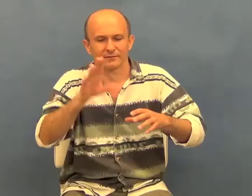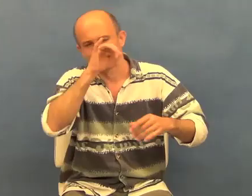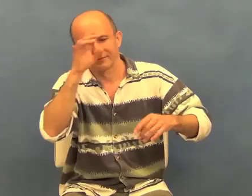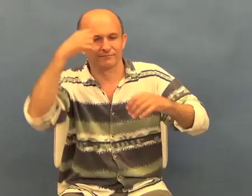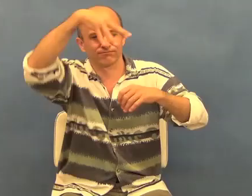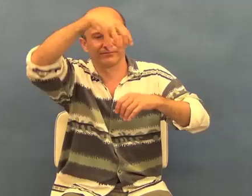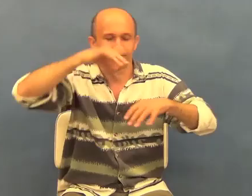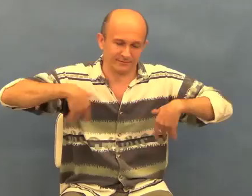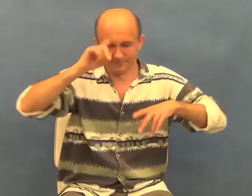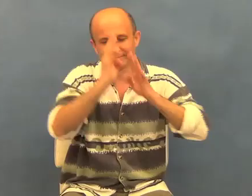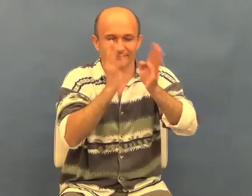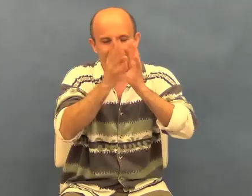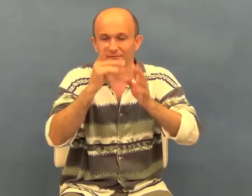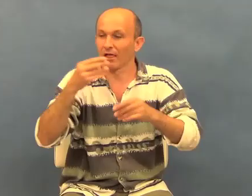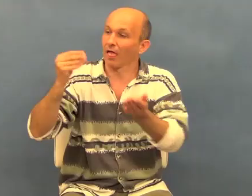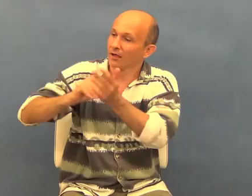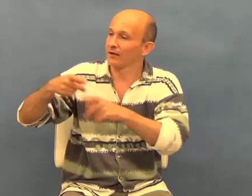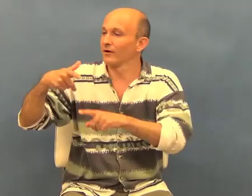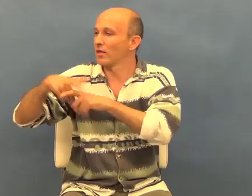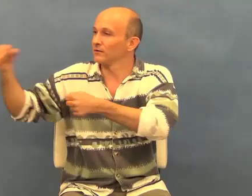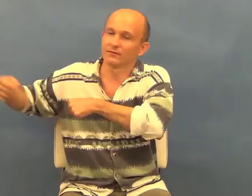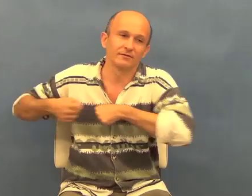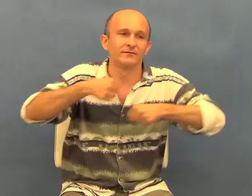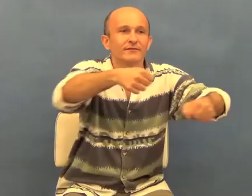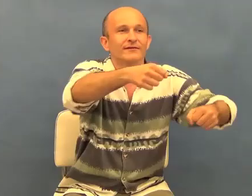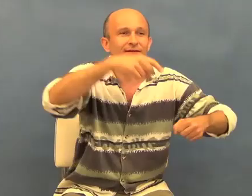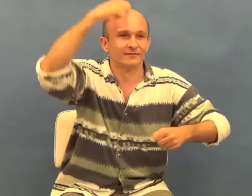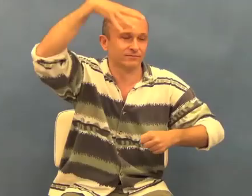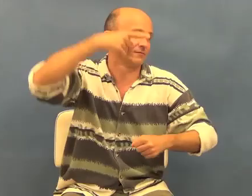To jakaś bzdura, że pod prysznic dla ludzi jakiś klient wprowadzi konia, aby go wykąpać.